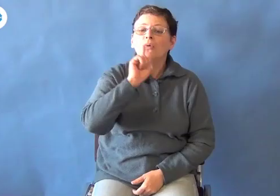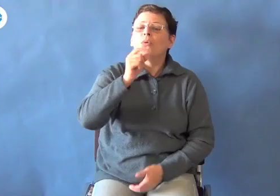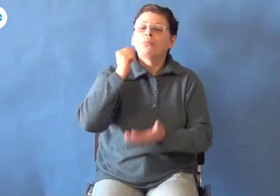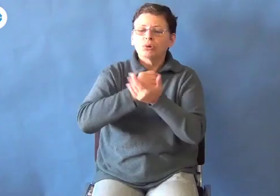Mówię...